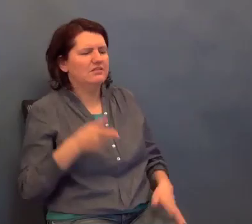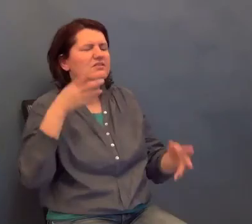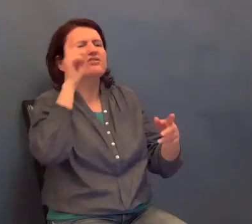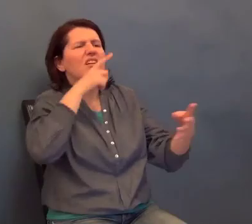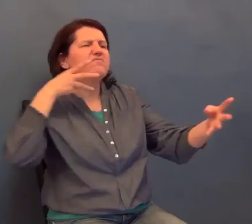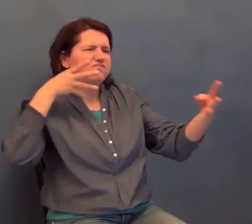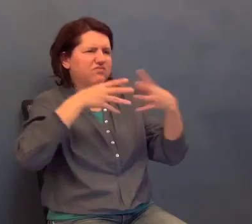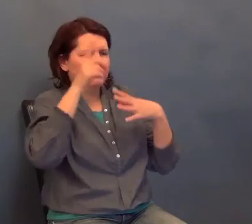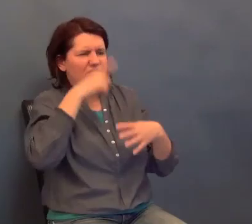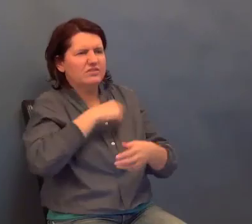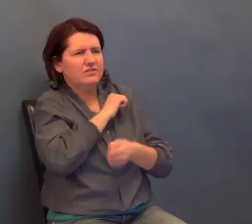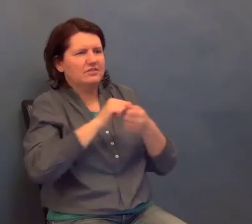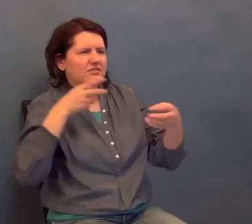Promieniowanie jest szkodliwe i niszczy organizm człowieka.